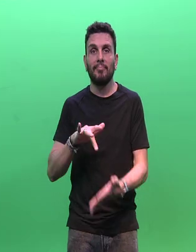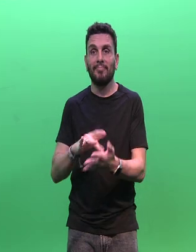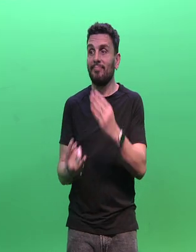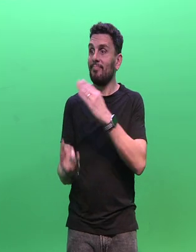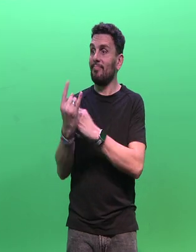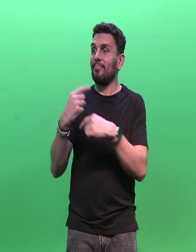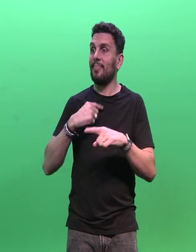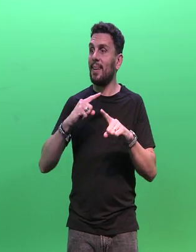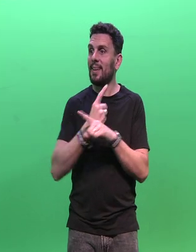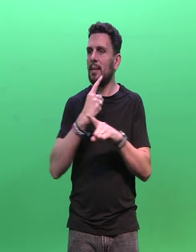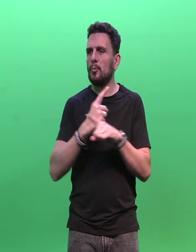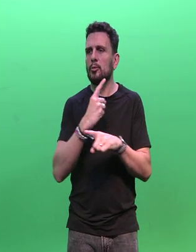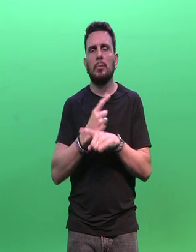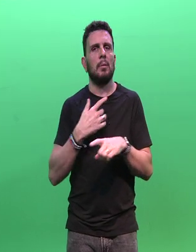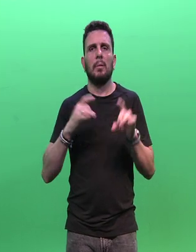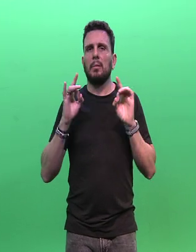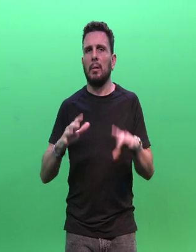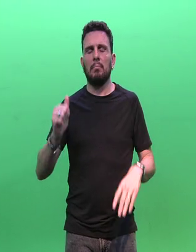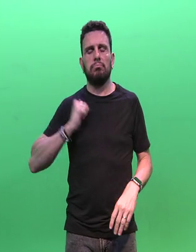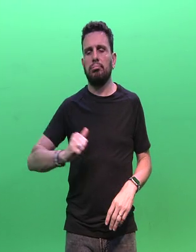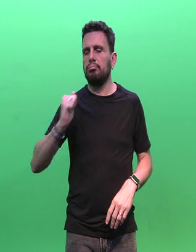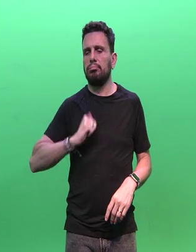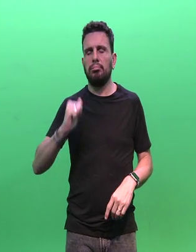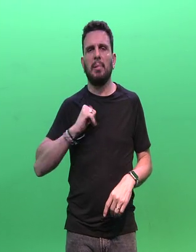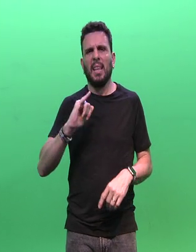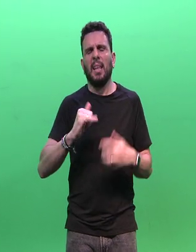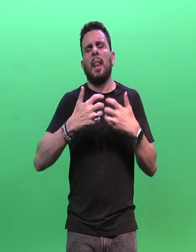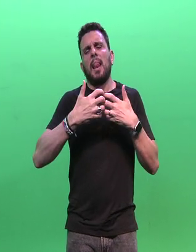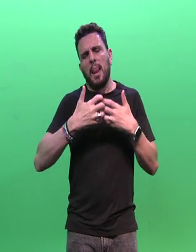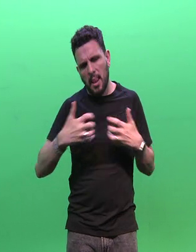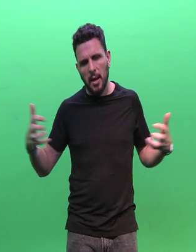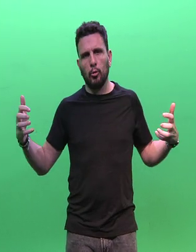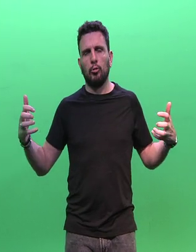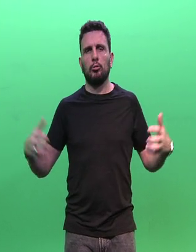Quan estic nerviós soc molt propens a tenir diarrea durant un temps llarg.